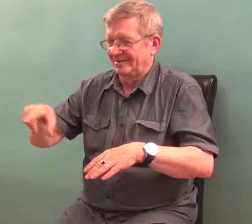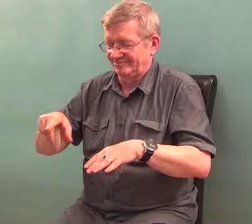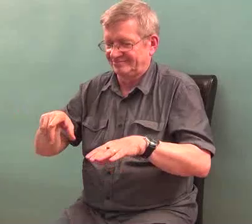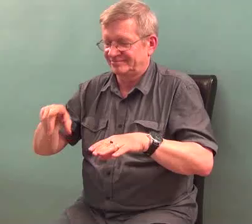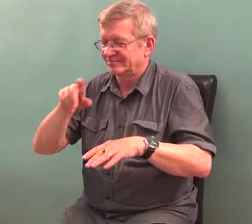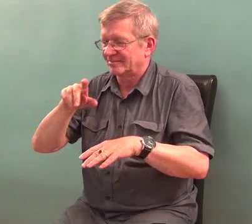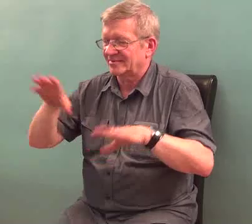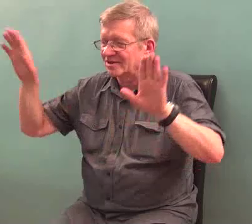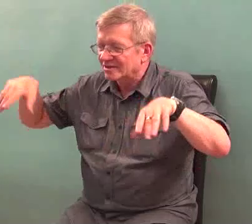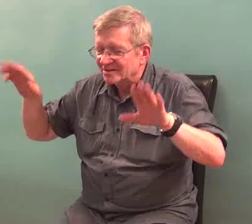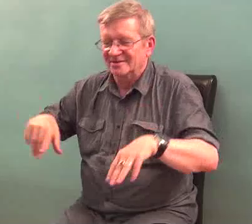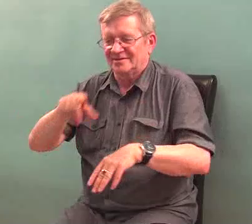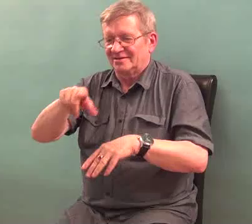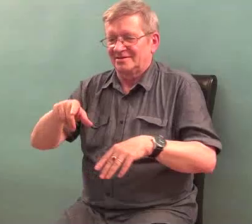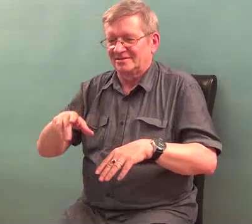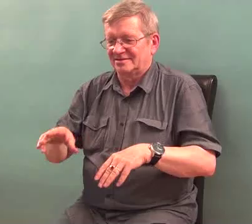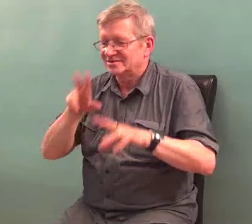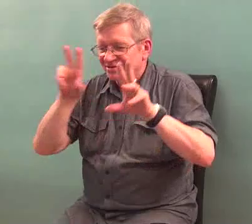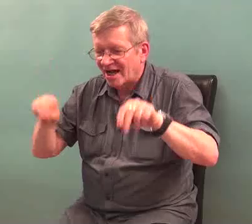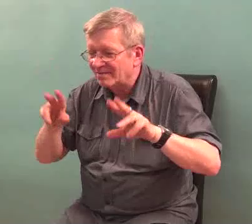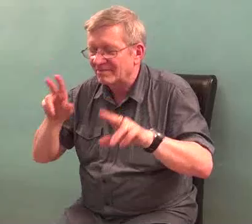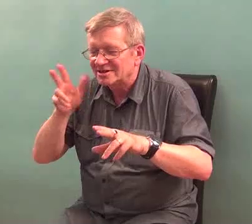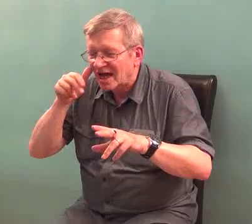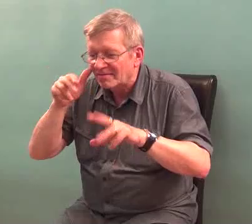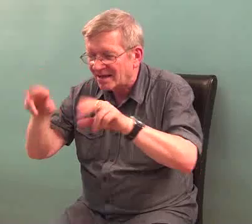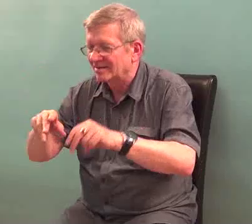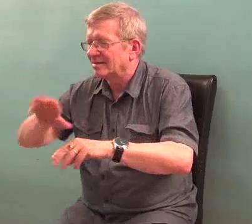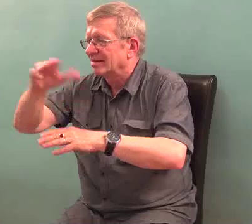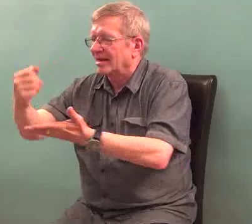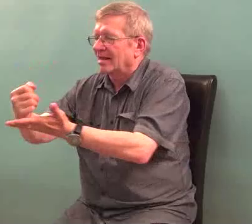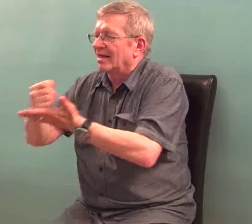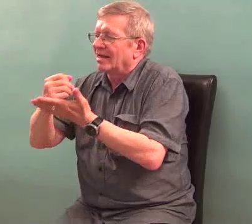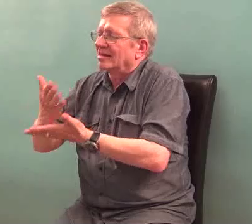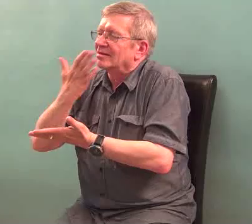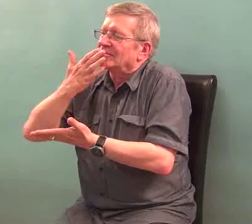Ptak i żaby posyłały buziaki i machały do niego na pożegnanie.